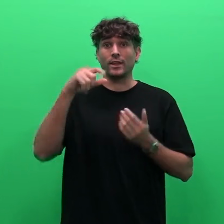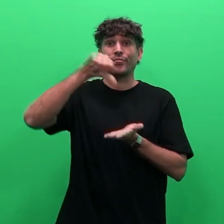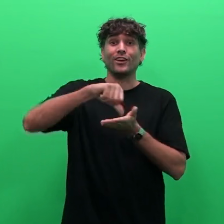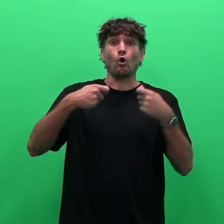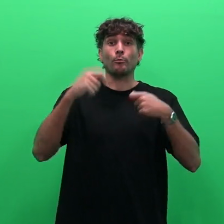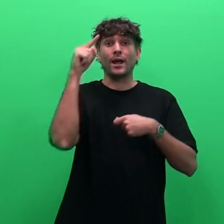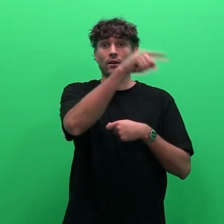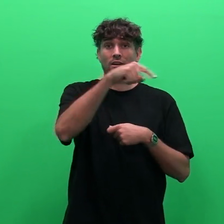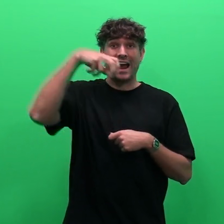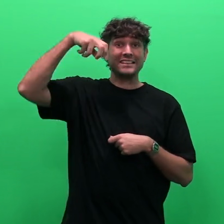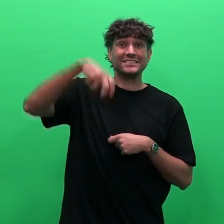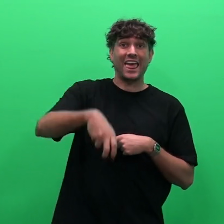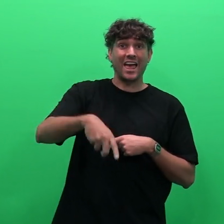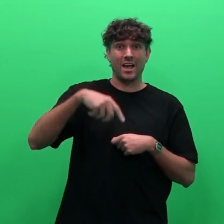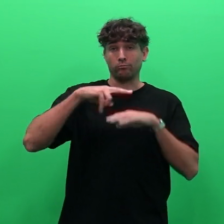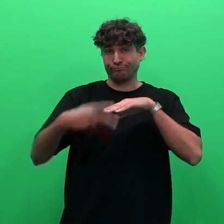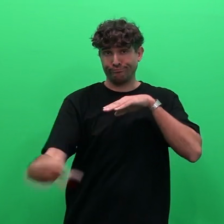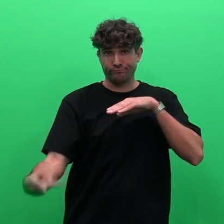Vaig caure per les escales del centre comercial.